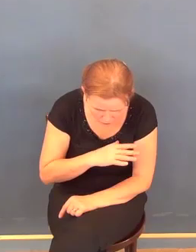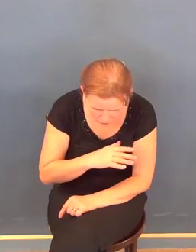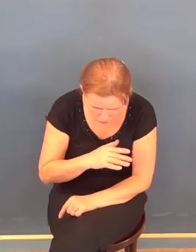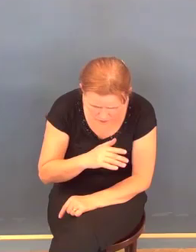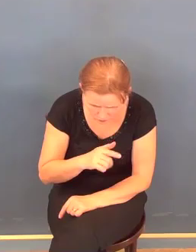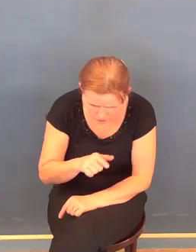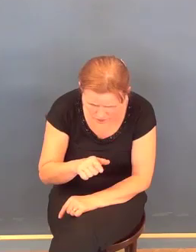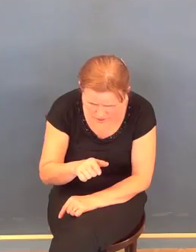Urlop.